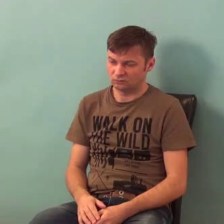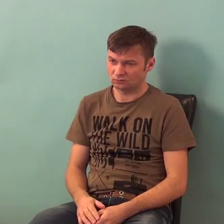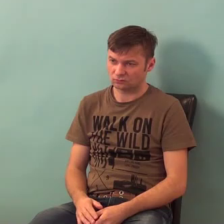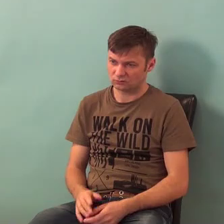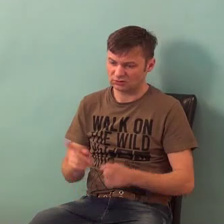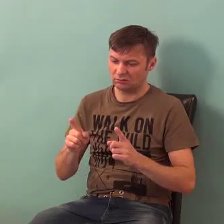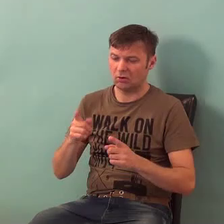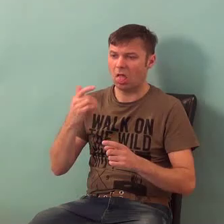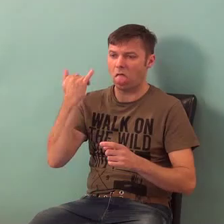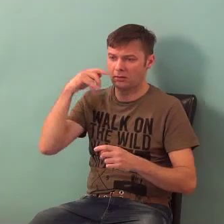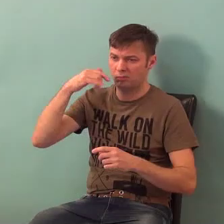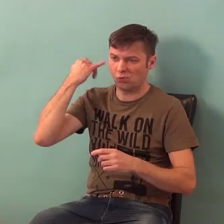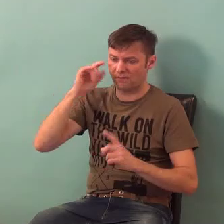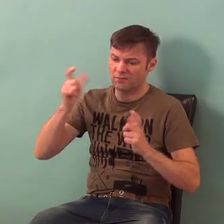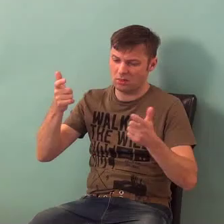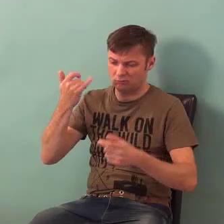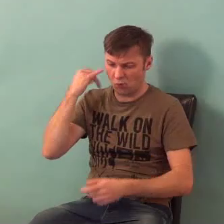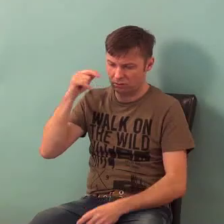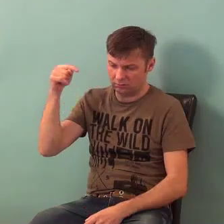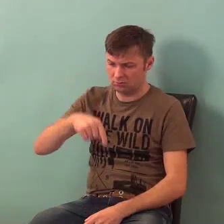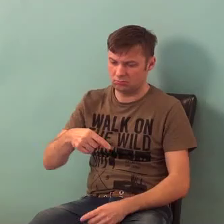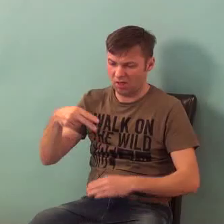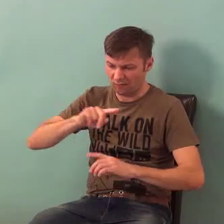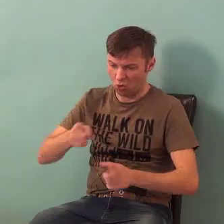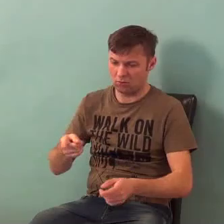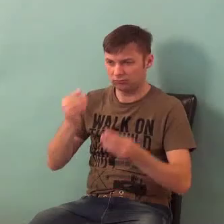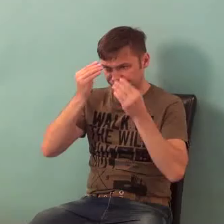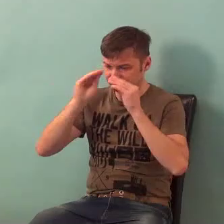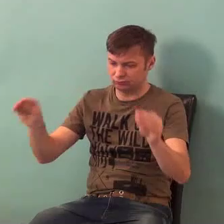Zakaz wchodzenia, to był błąd, że ktoś tam przez przypadek wszedł, znak informuje, że nie wolno.